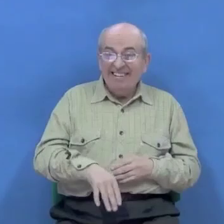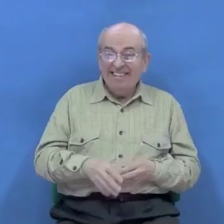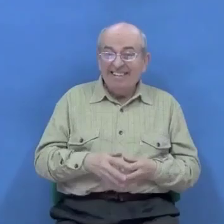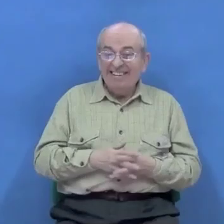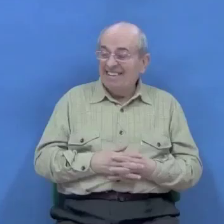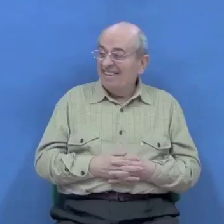Pusto.